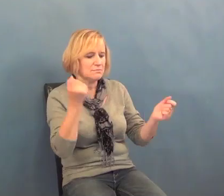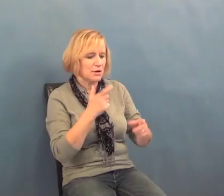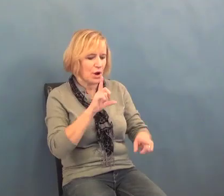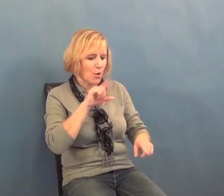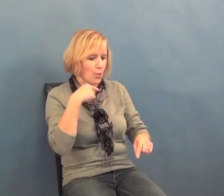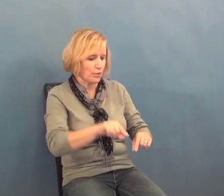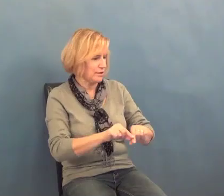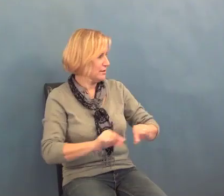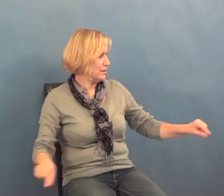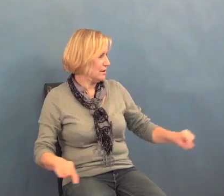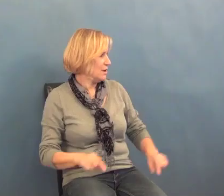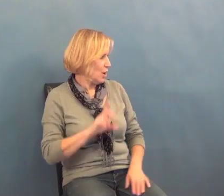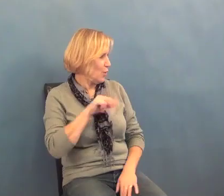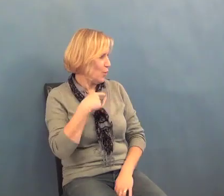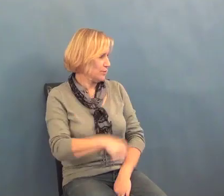Jest niebezpiecznie, bo jest warstwa lodu.